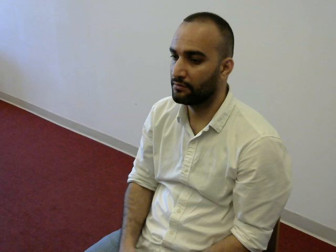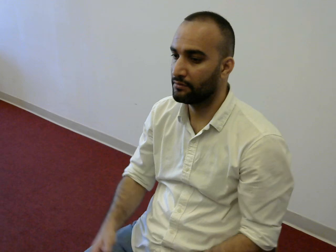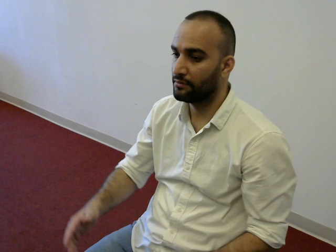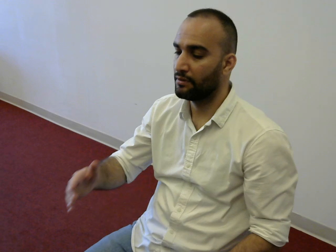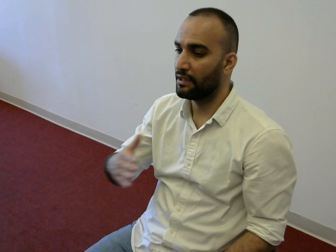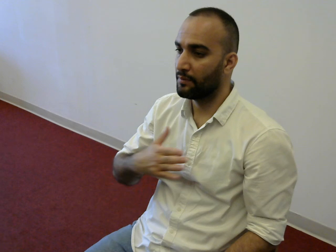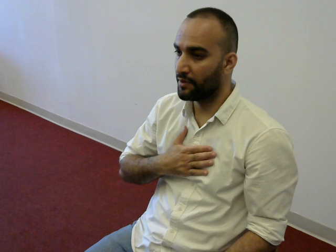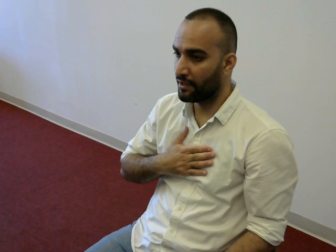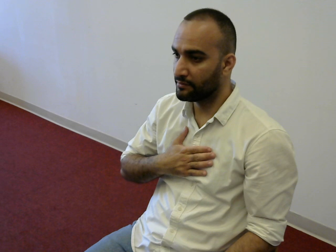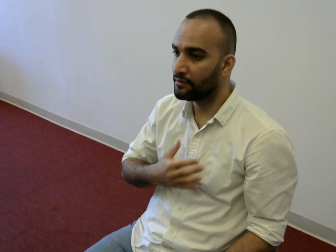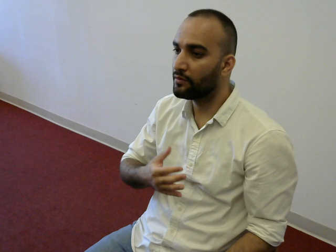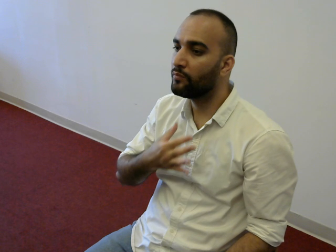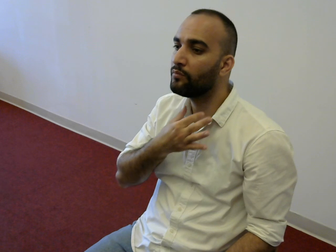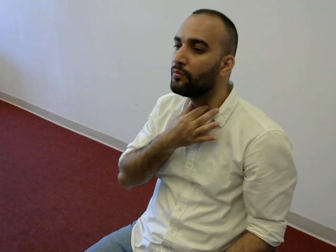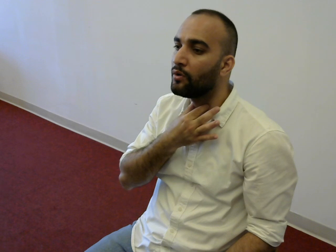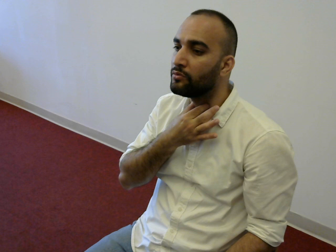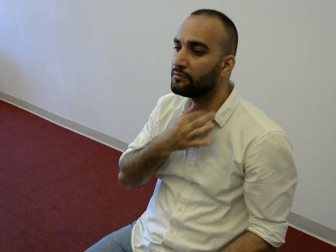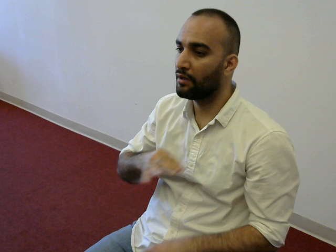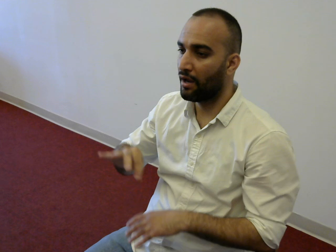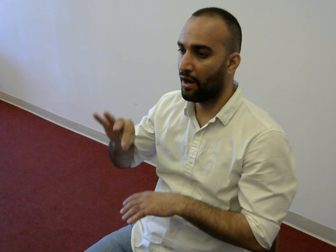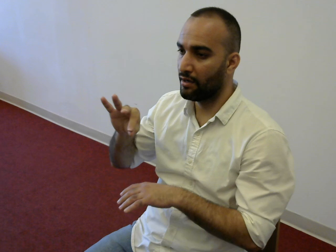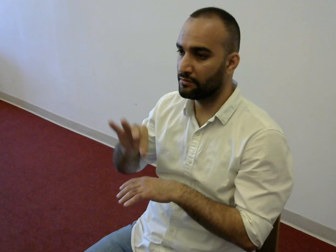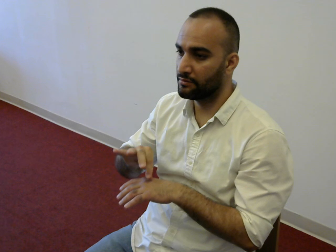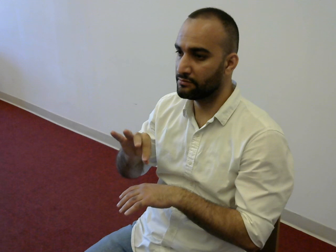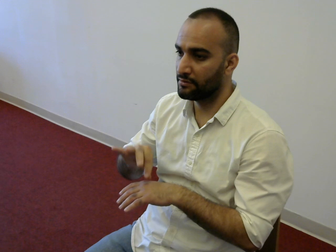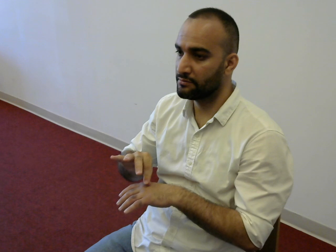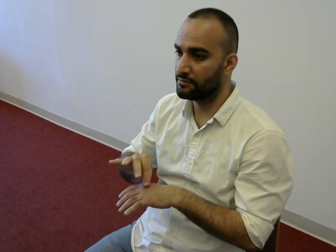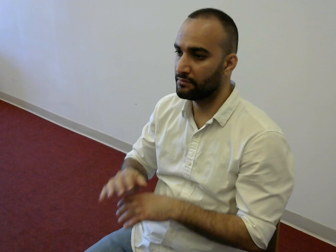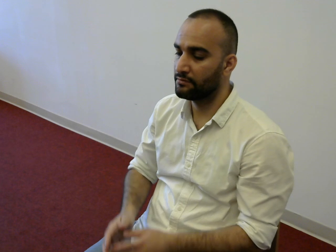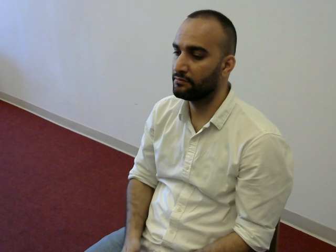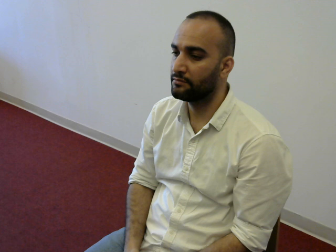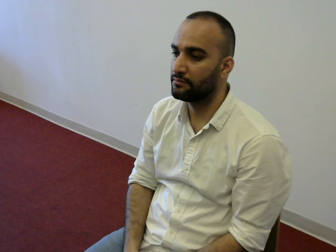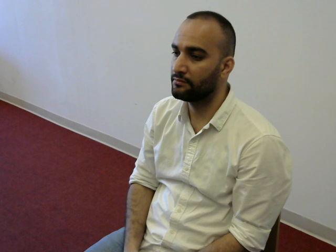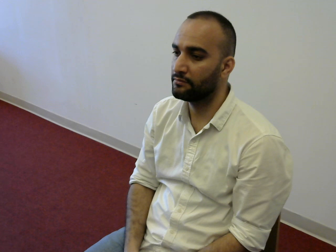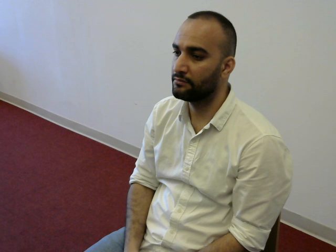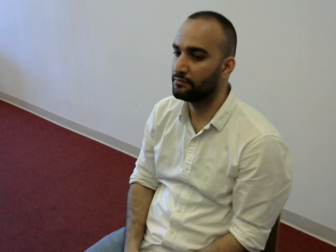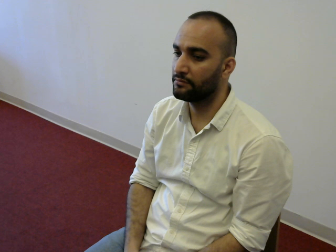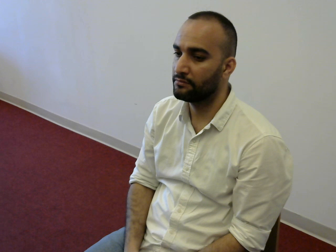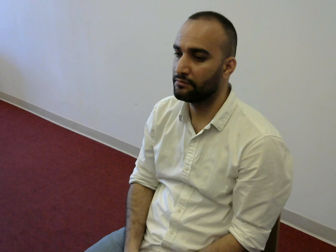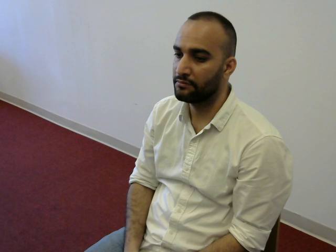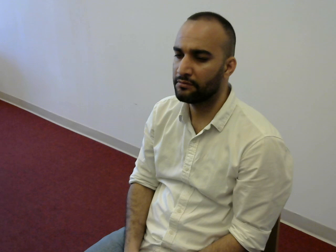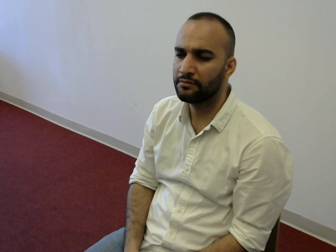Mənim boğazım ağrıyır